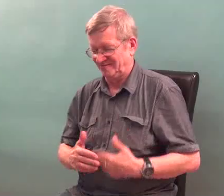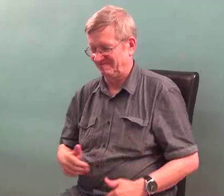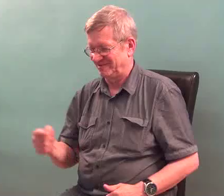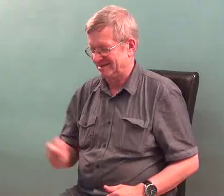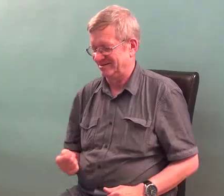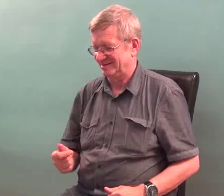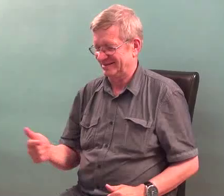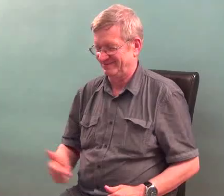Zależy mi na pieniądzach.